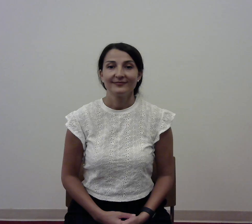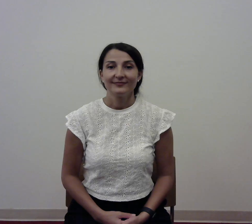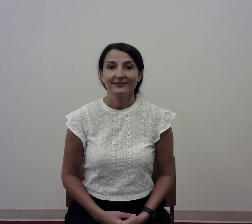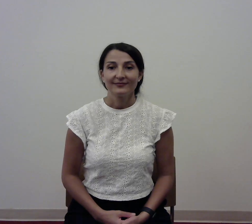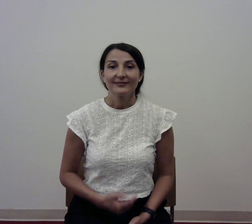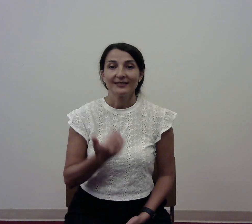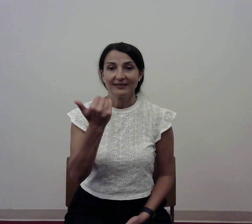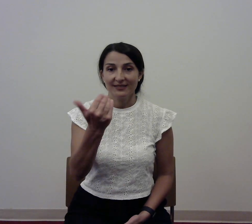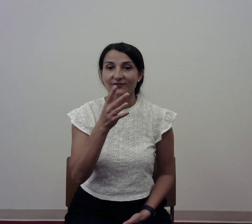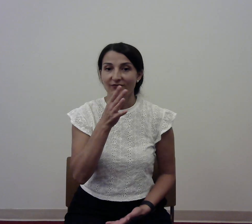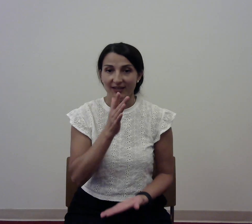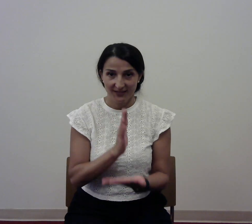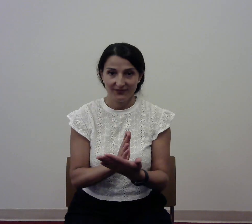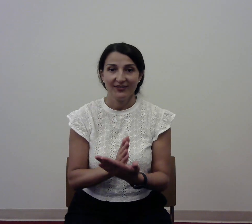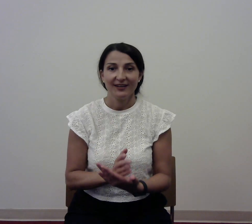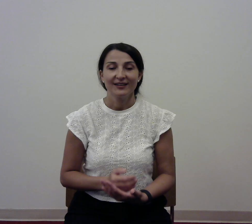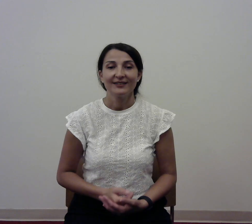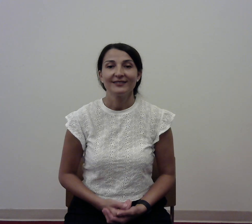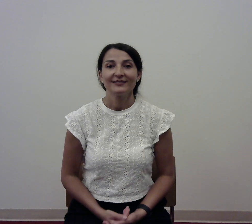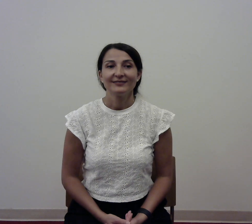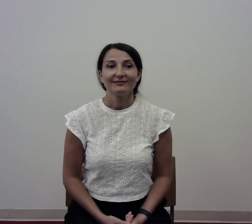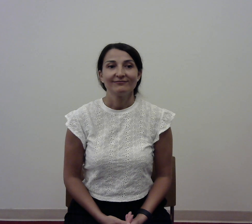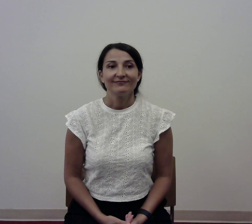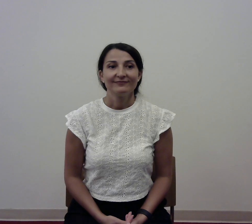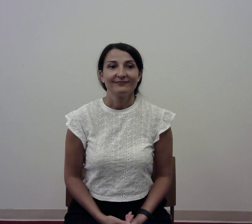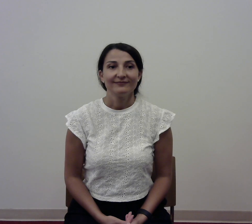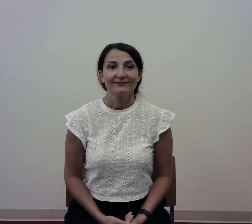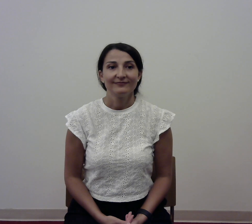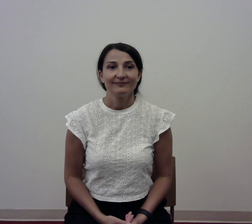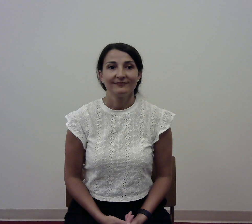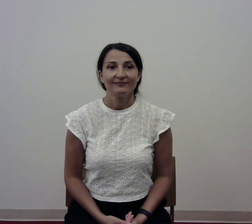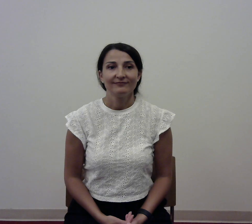Sizin vaxtınız var?